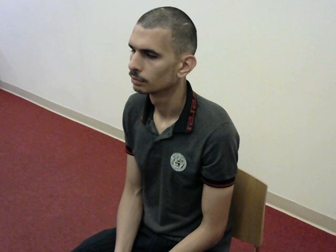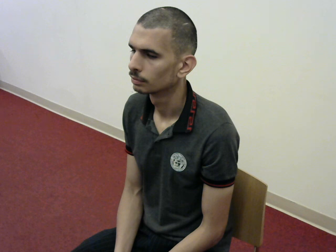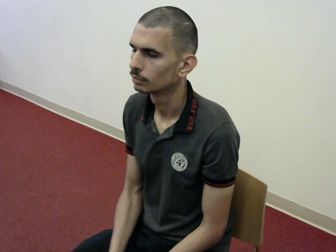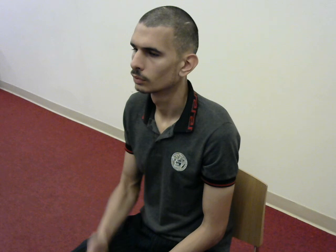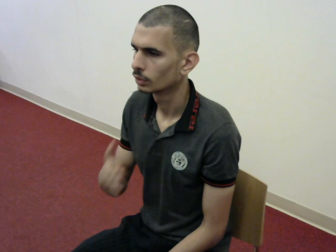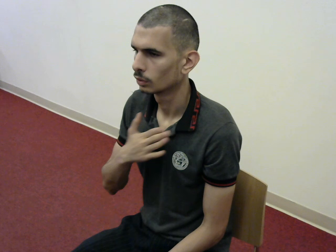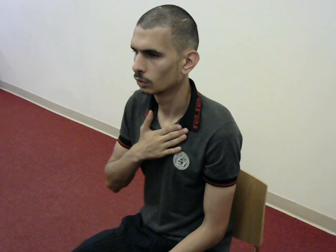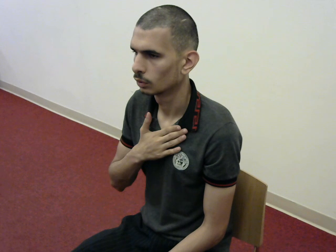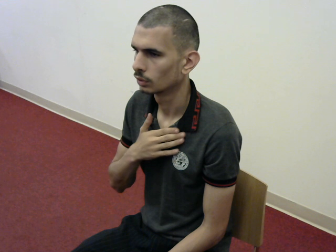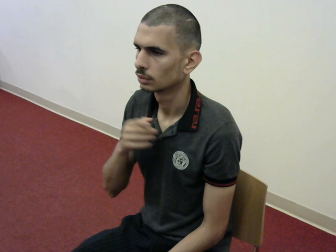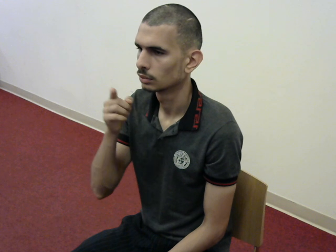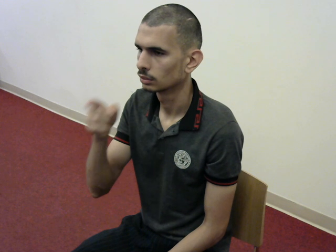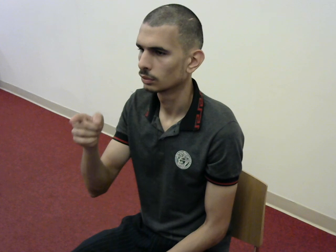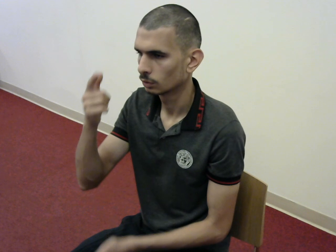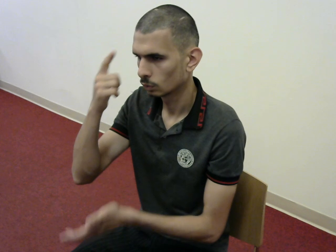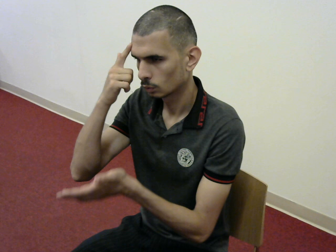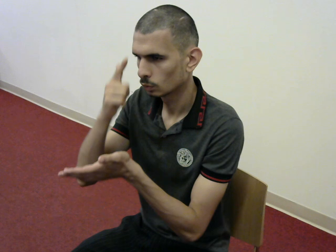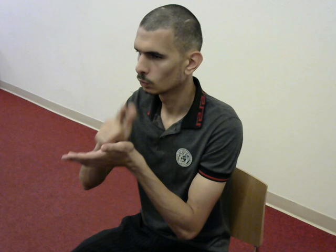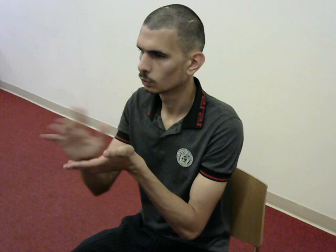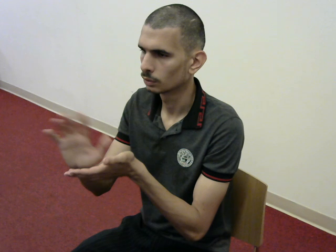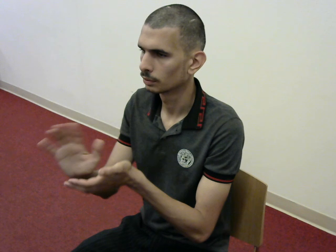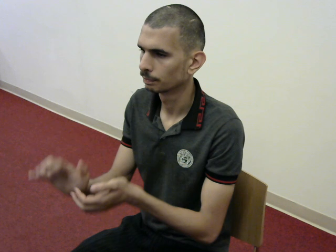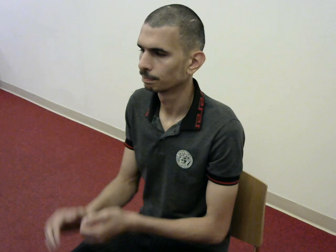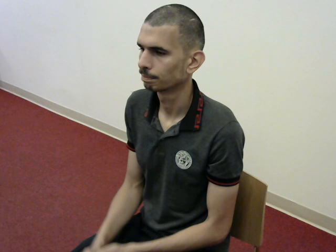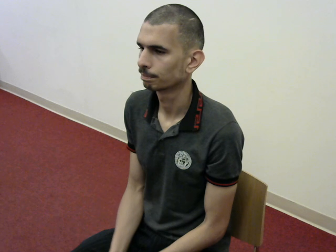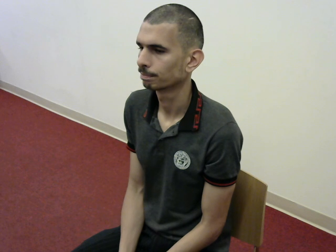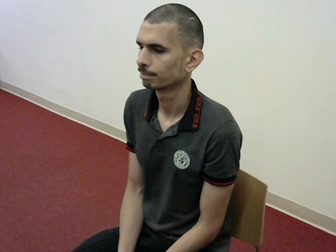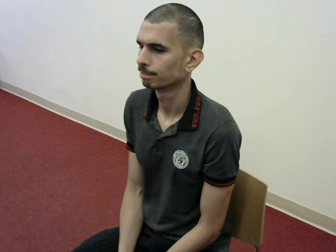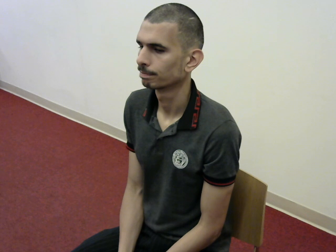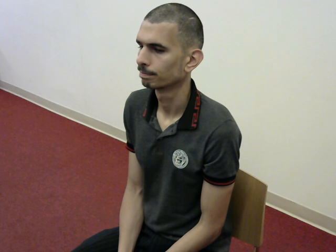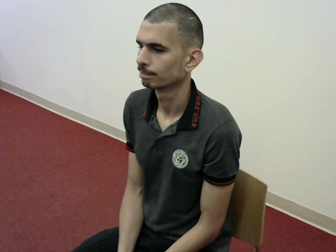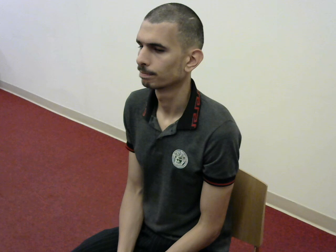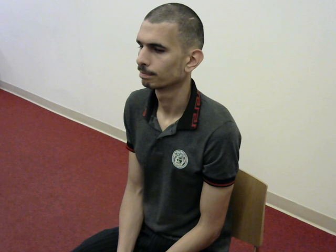Mən sizi başa düşmürəm